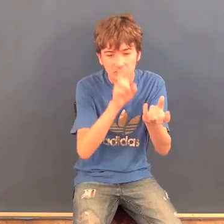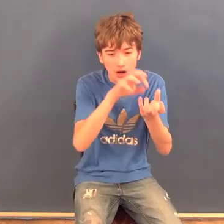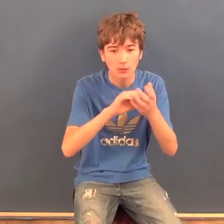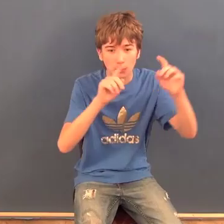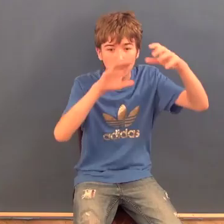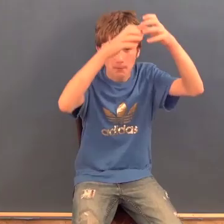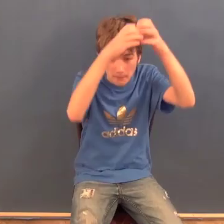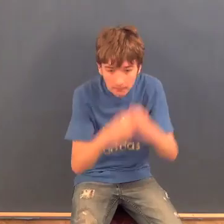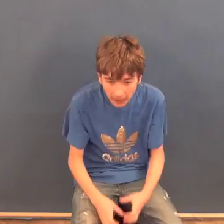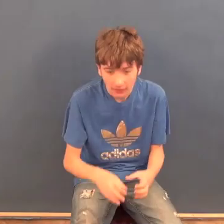Gniazdo spada na ziemię.